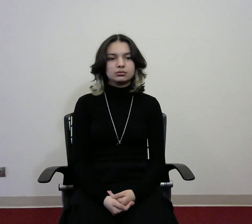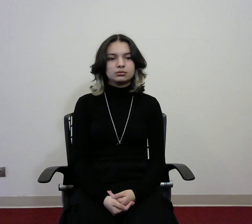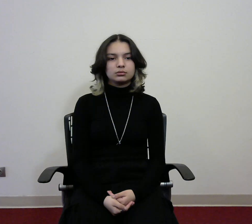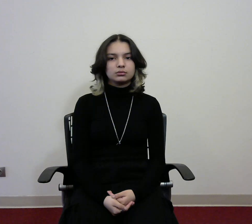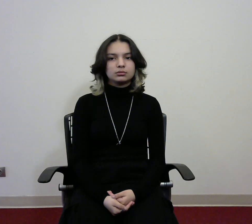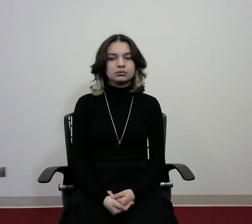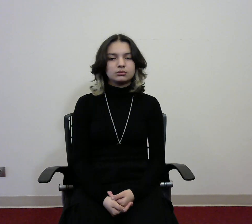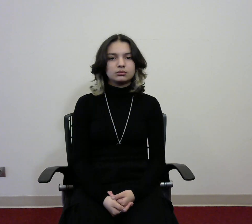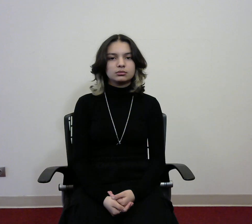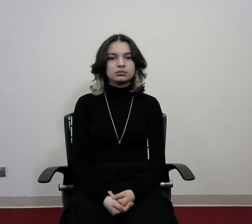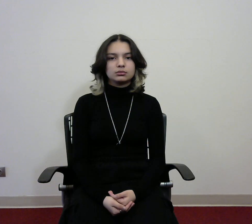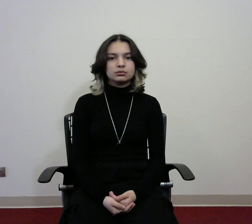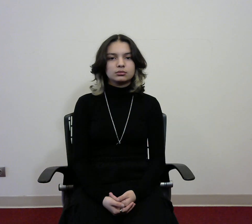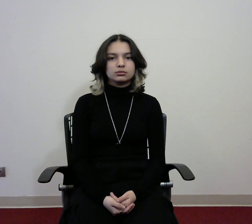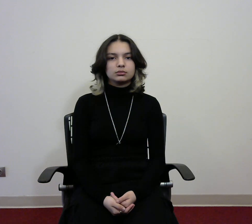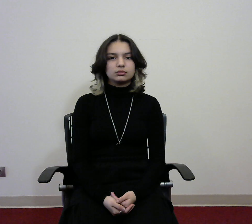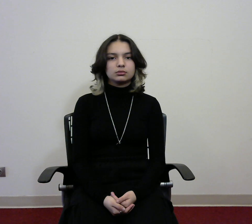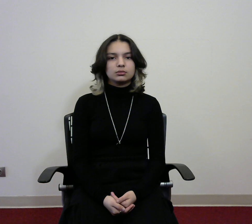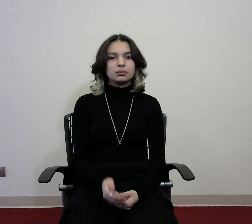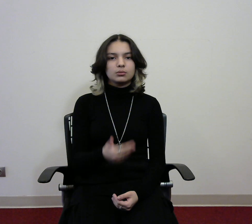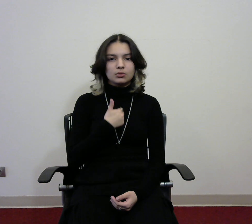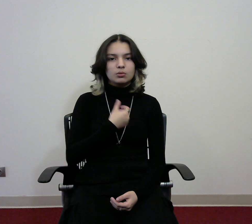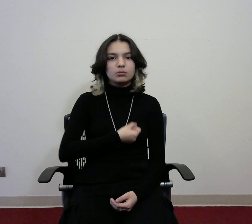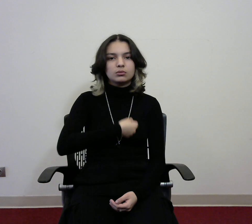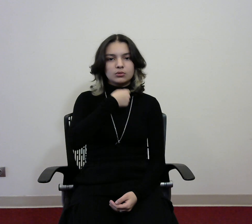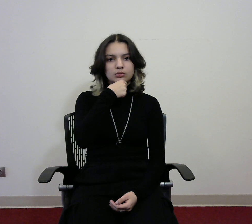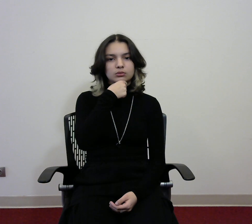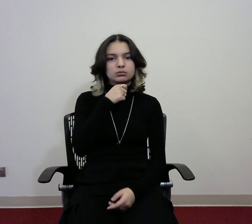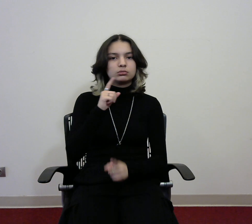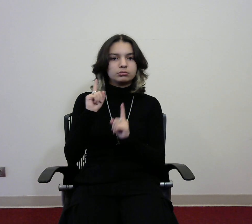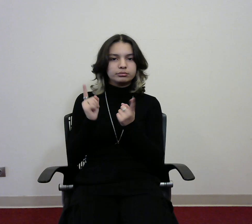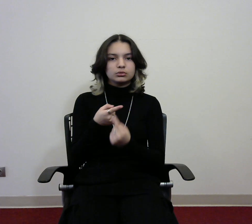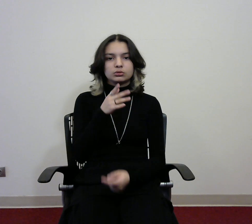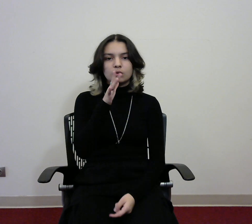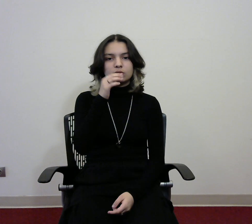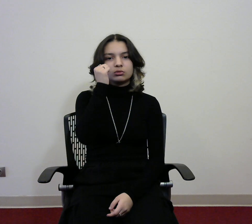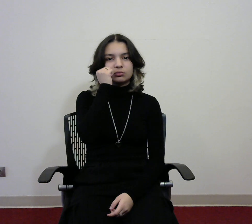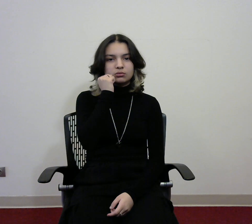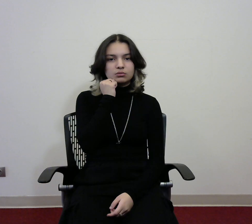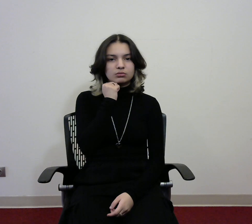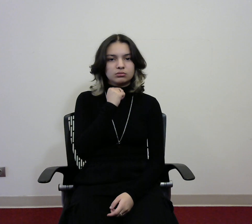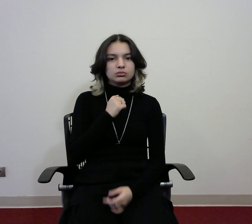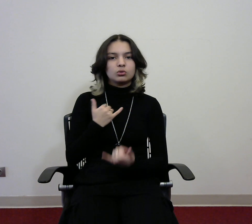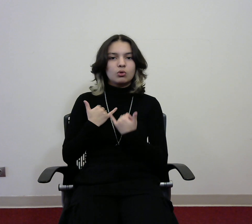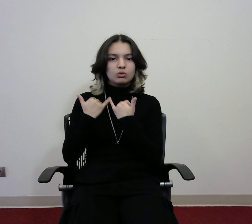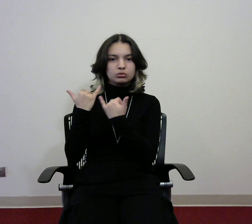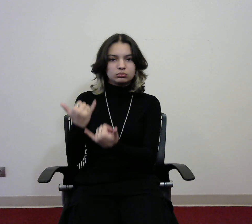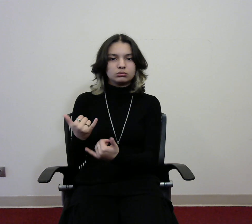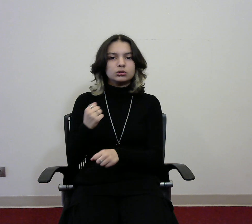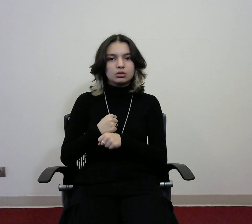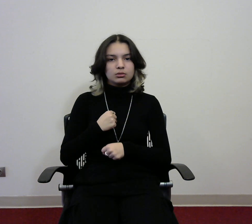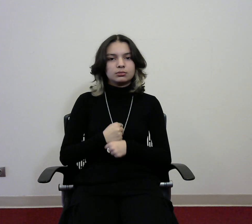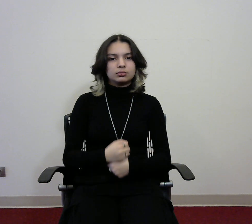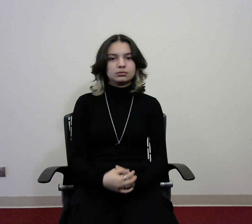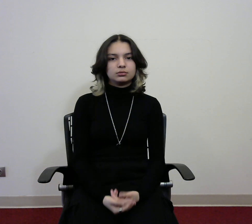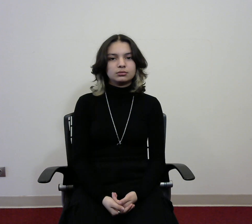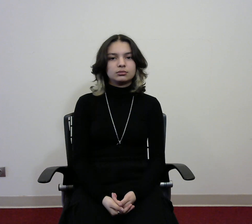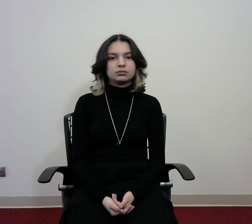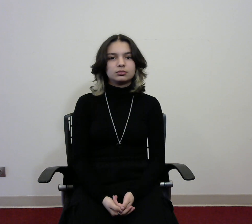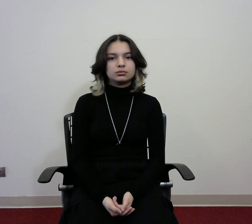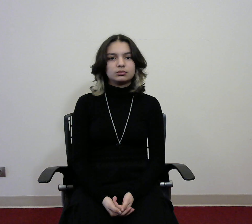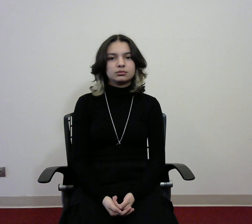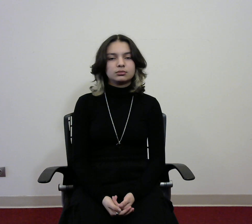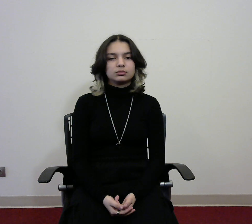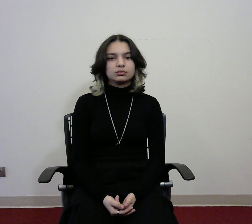Mən böyüklərə (yaşlılara) hörmət edirəm